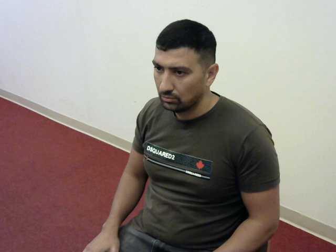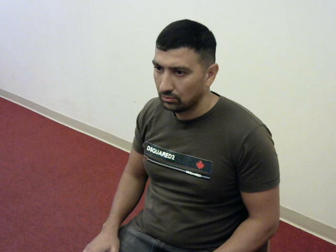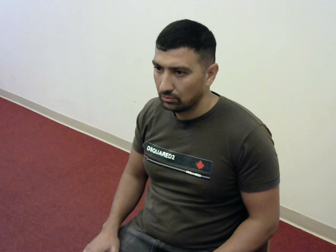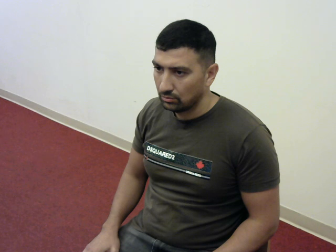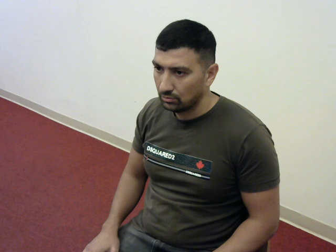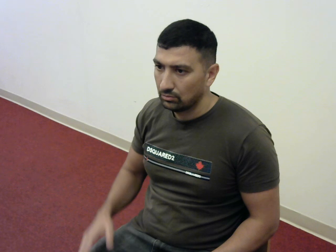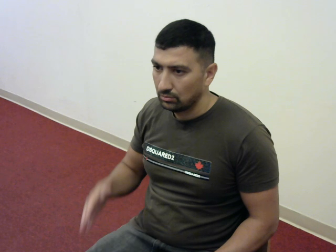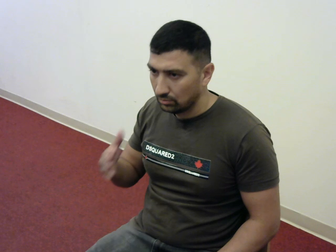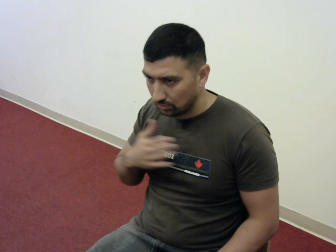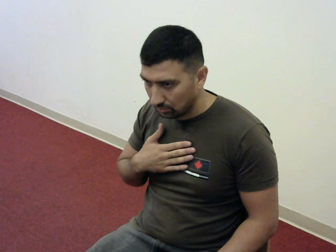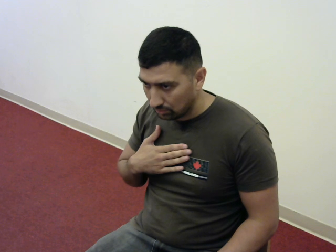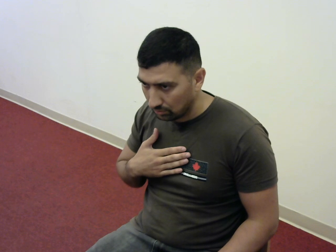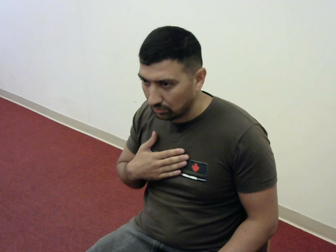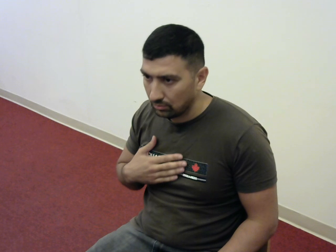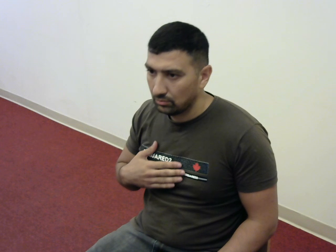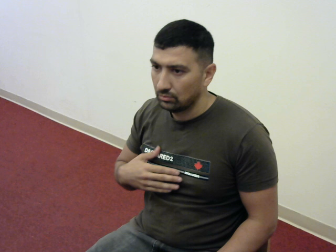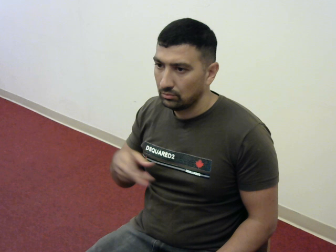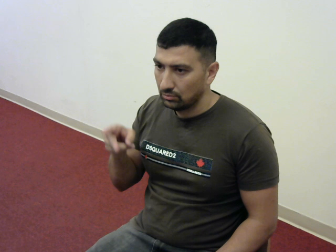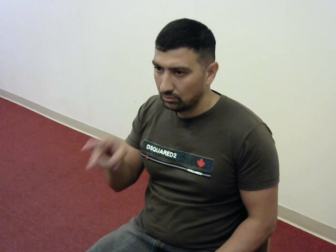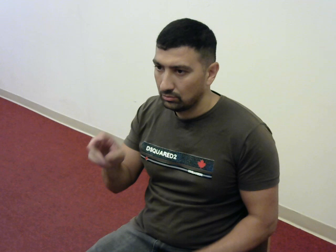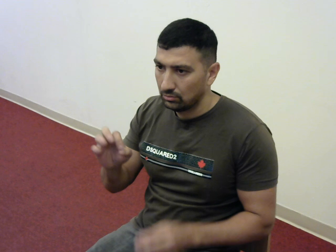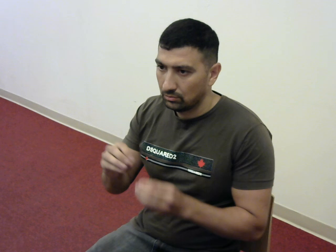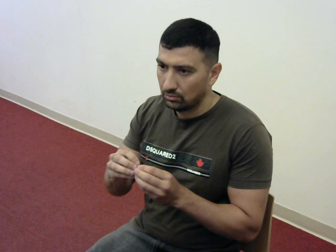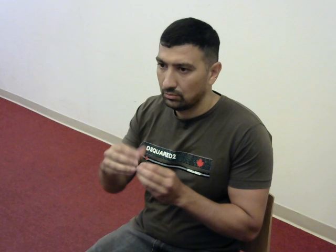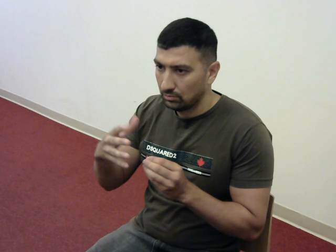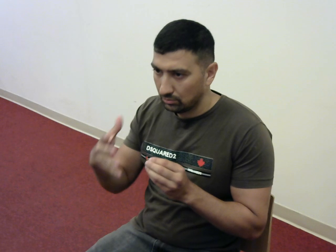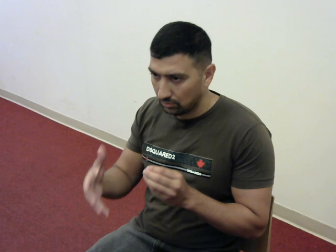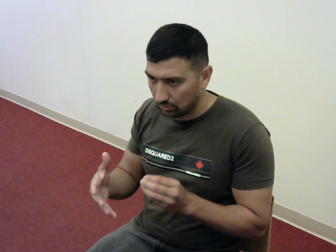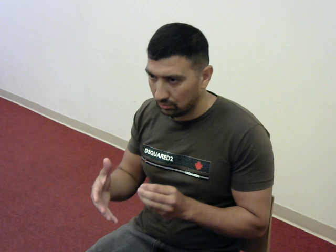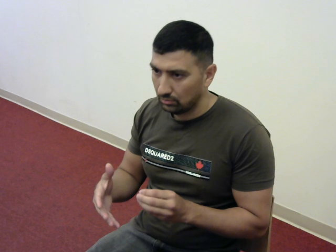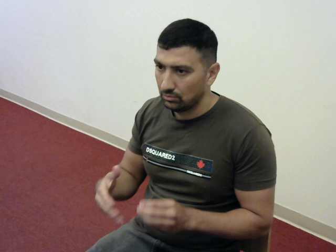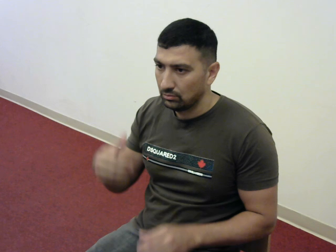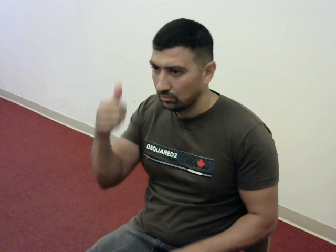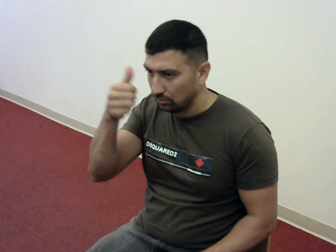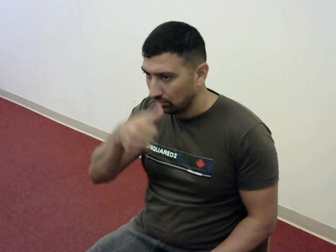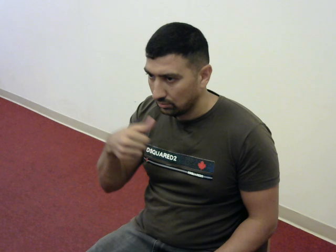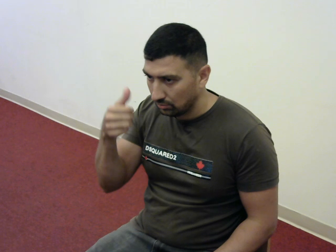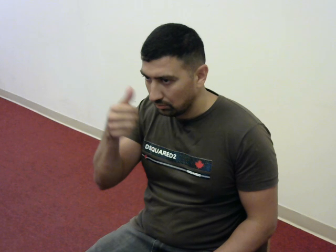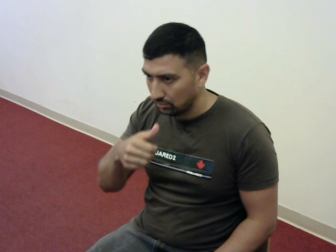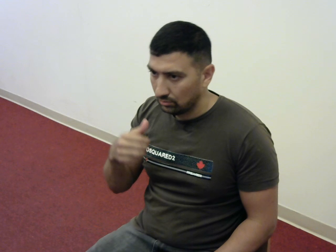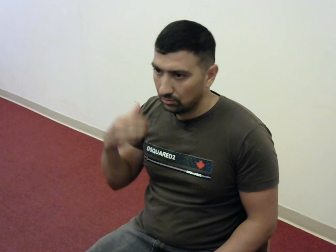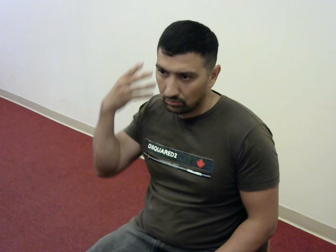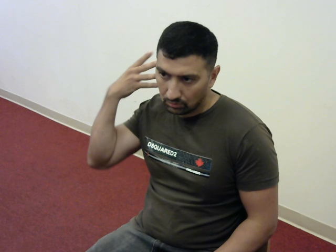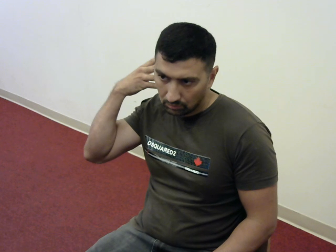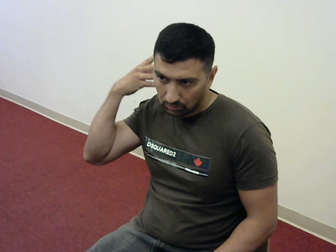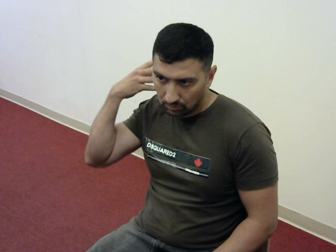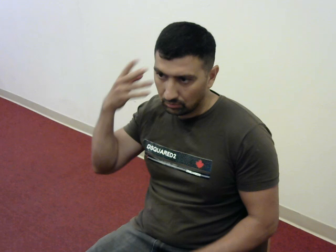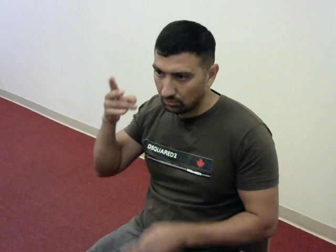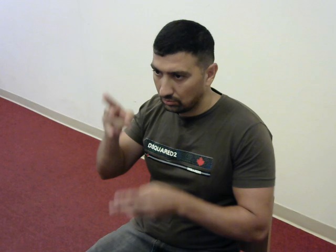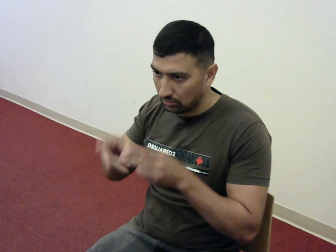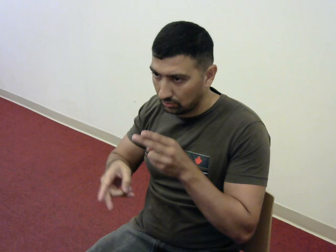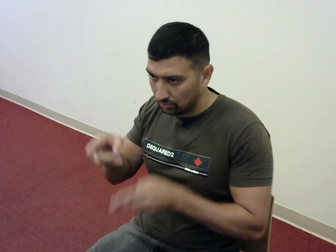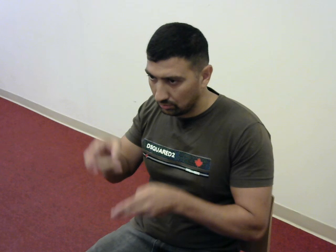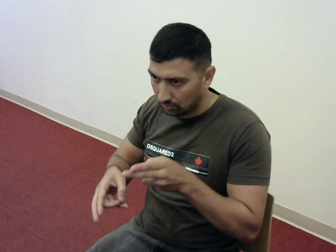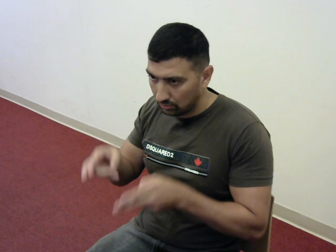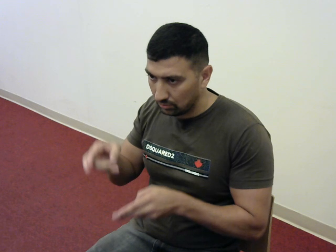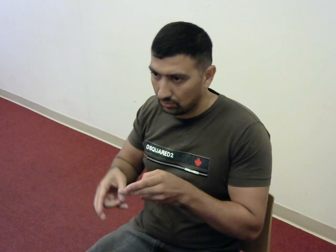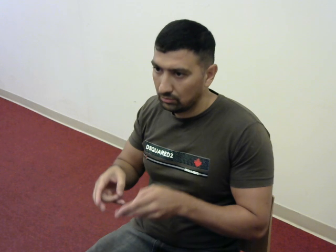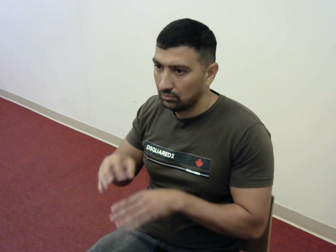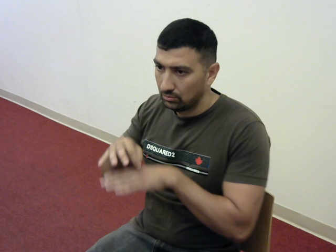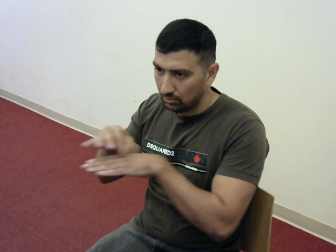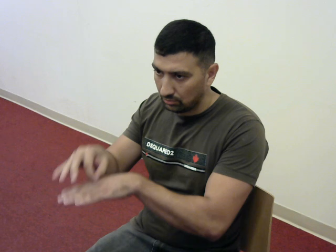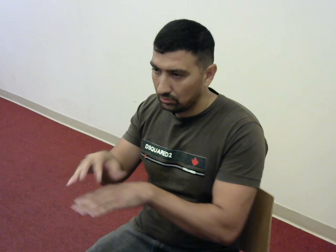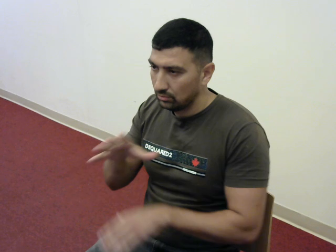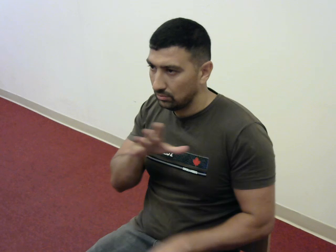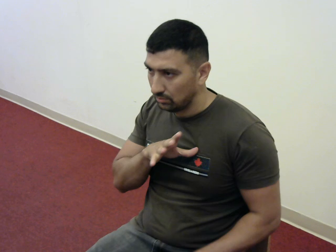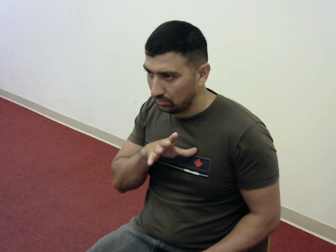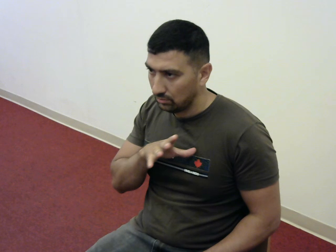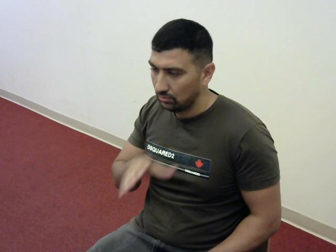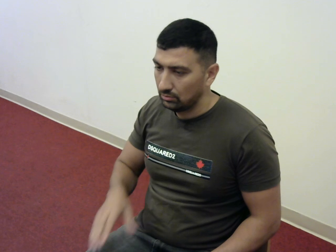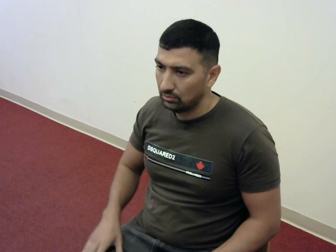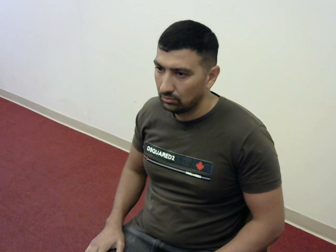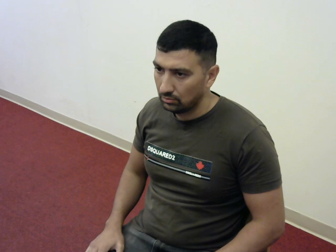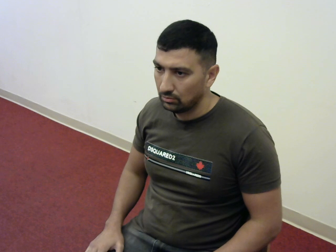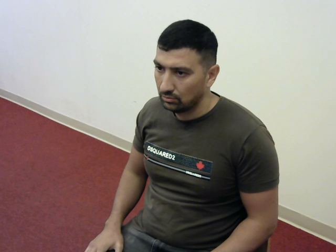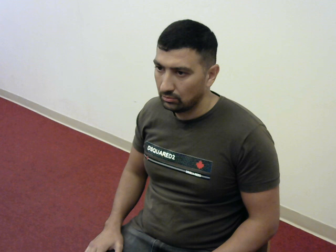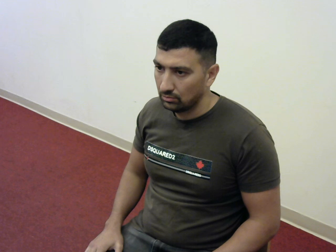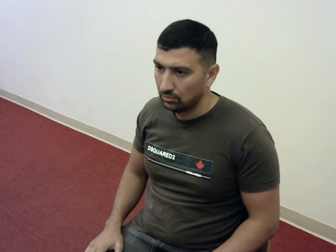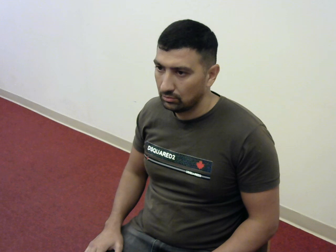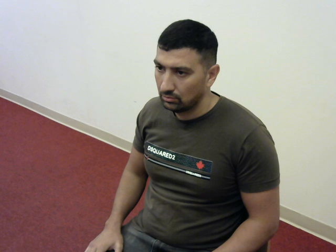Mən 2015-ci ildə koxlear implant əməliyyatı keçirmişəm